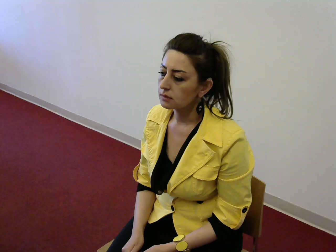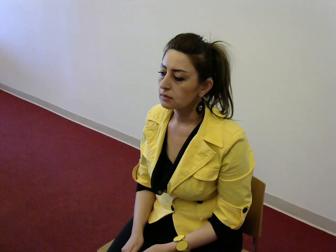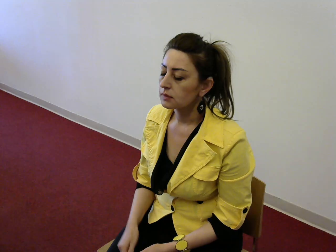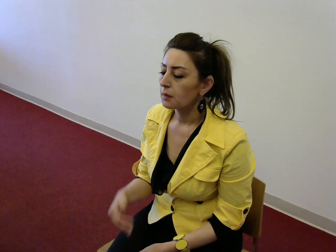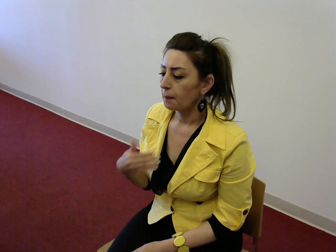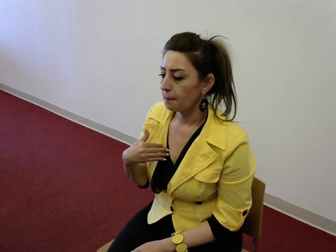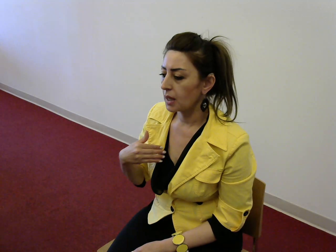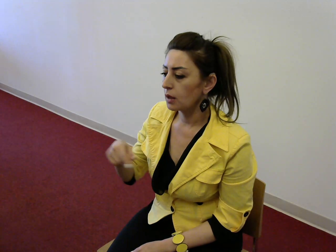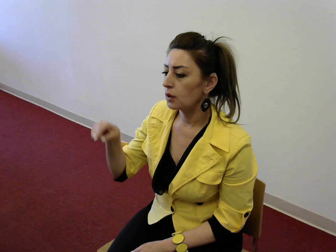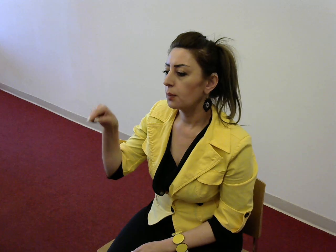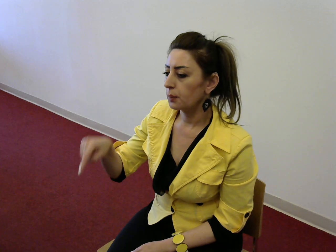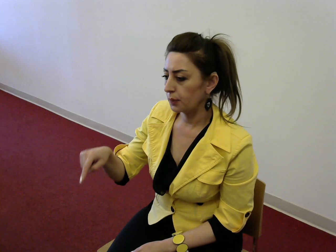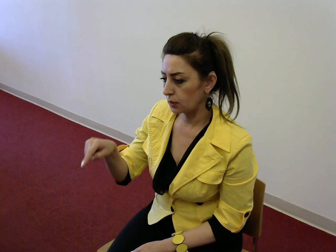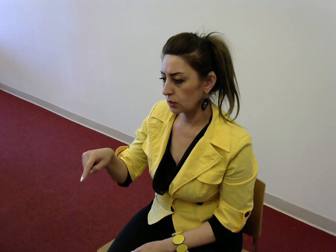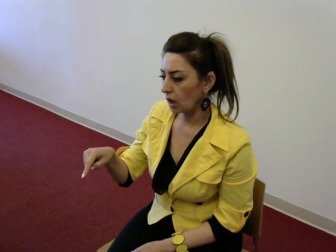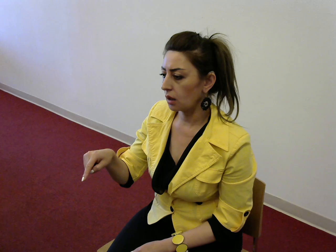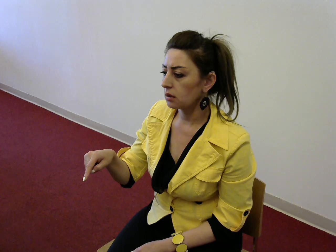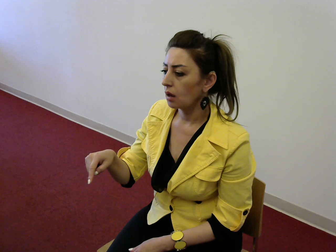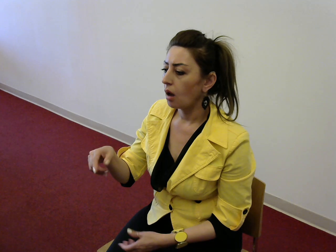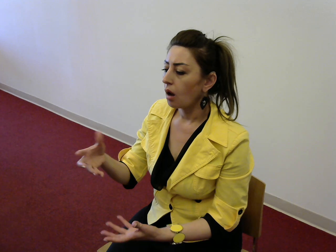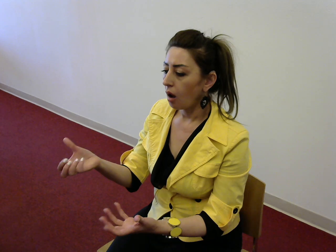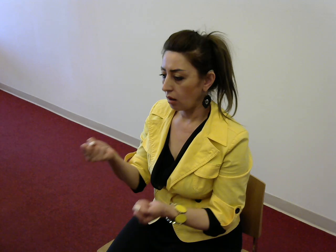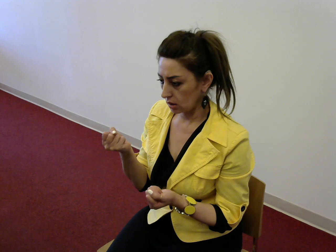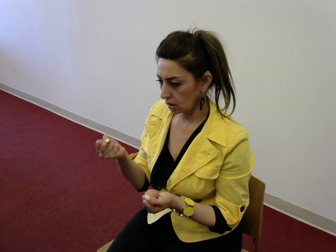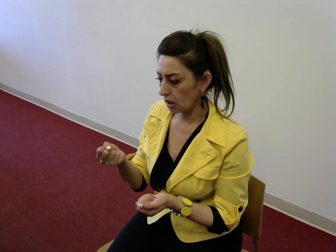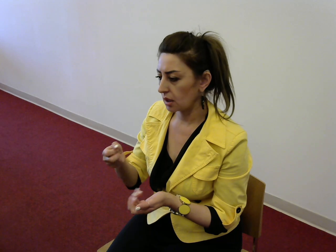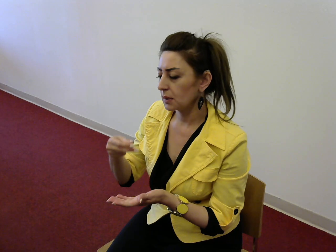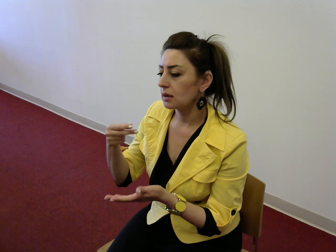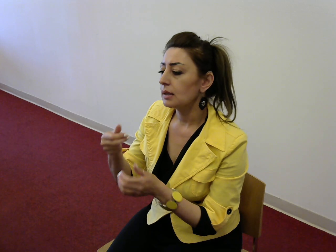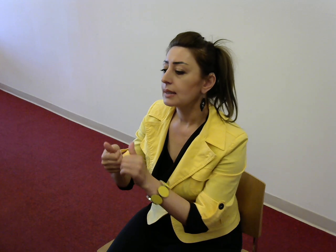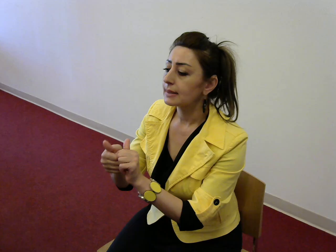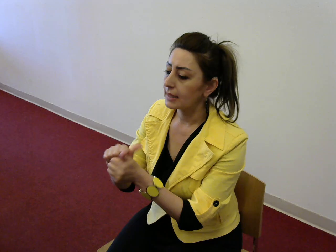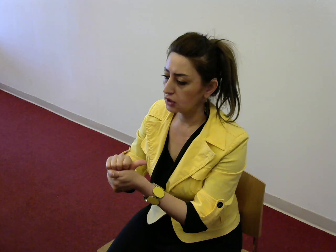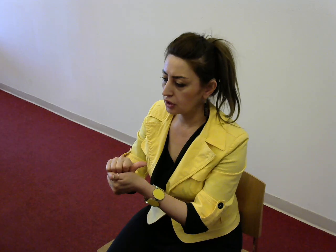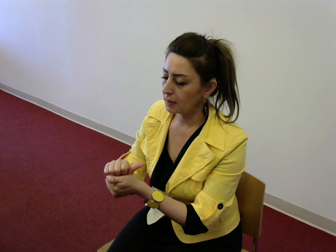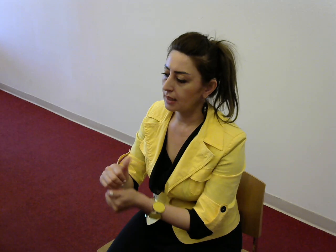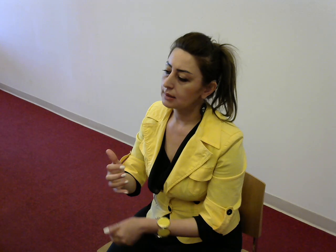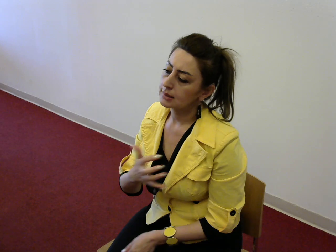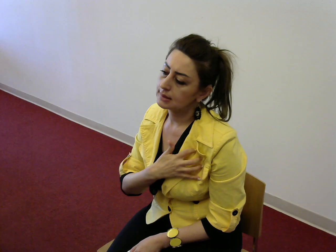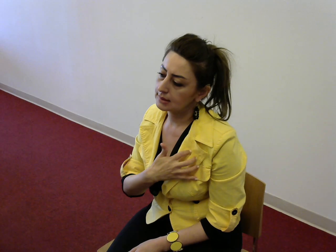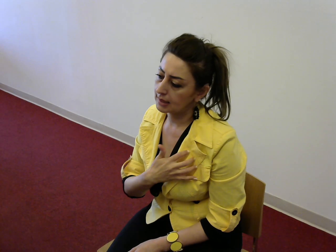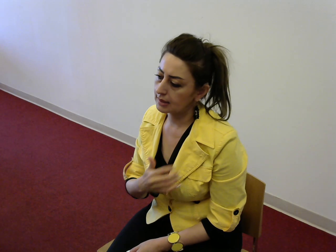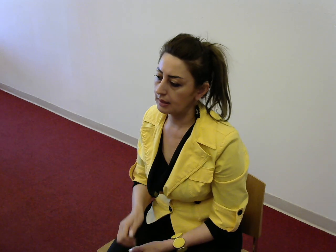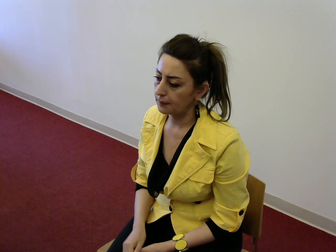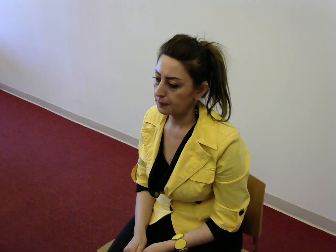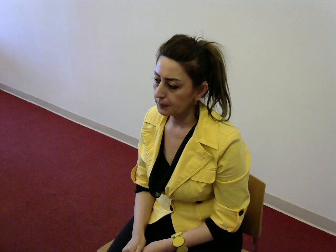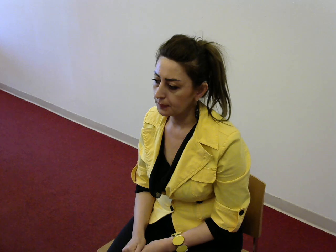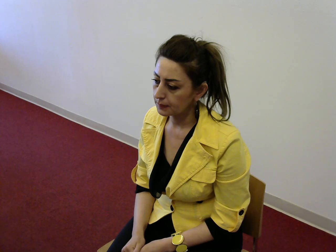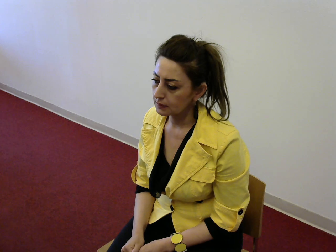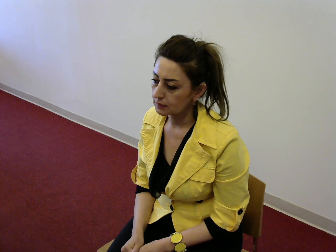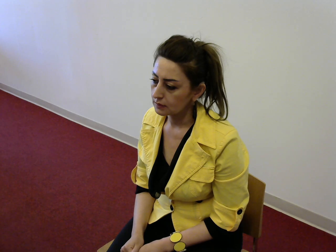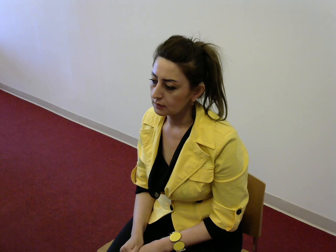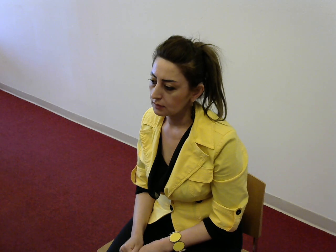Mən buradan aldıqlarımı dəyişmək istəyirəm